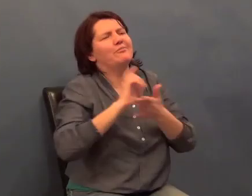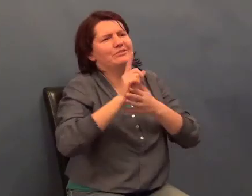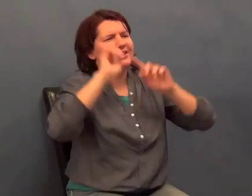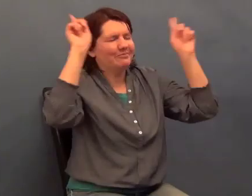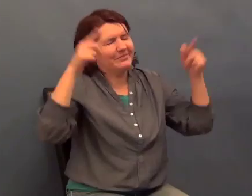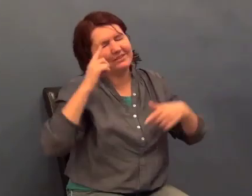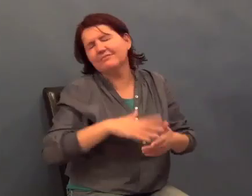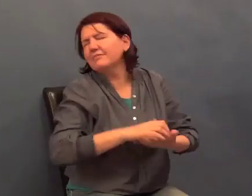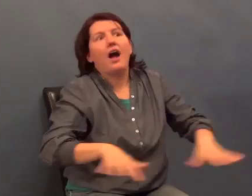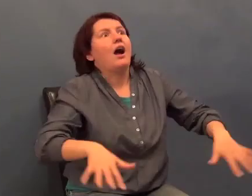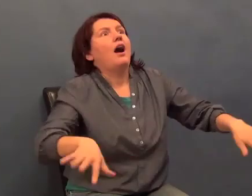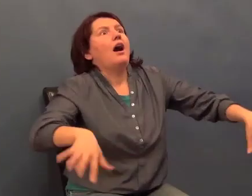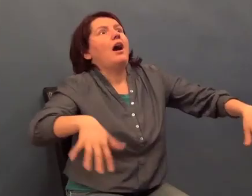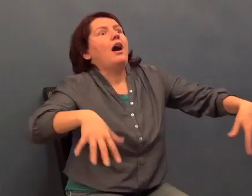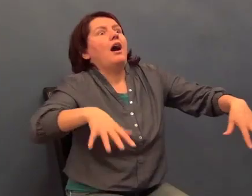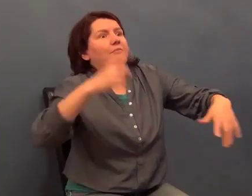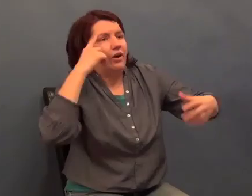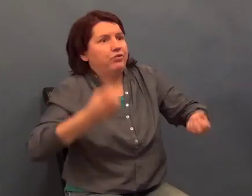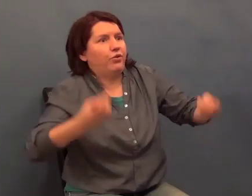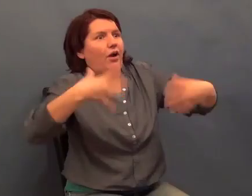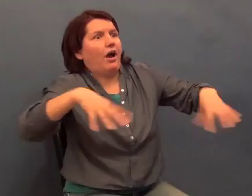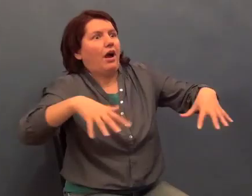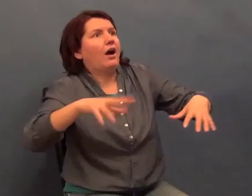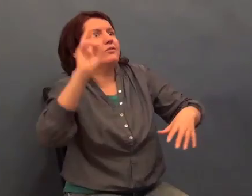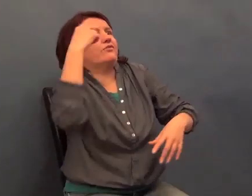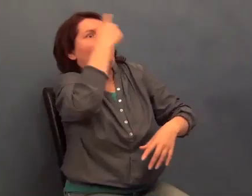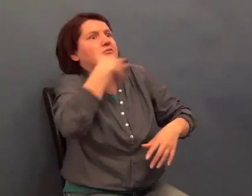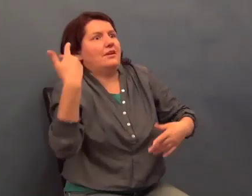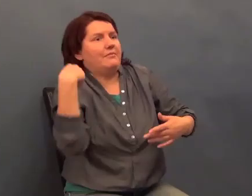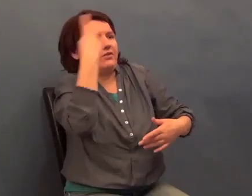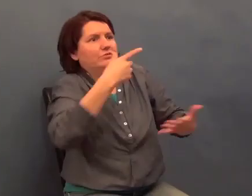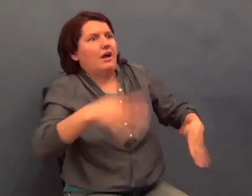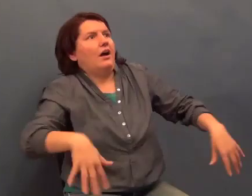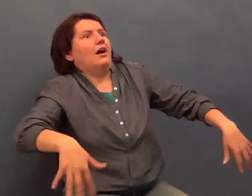Myszka Miki myśli, że to duch i trzęsie się ze strachu.